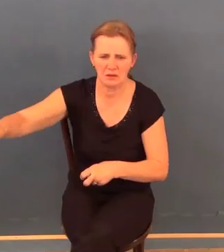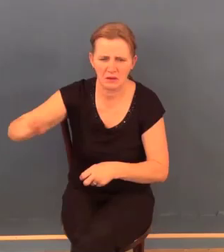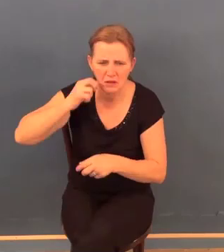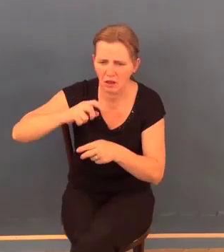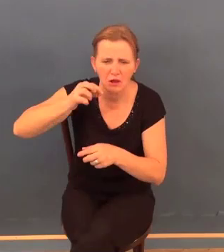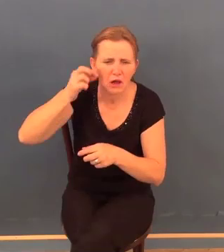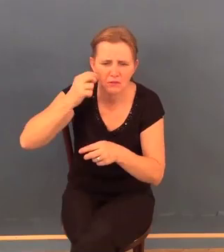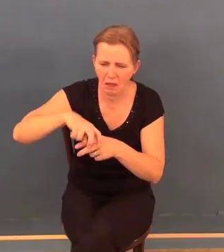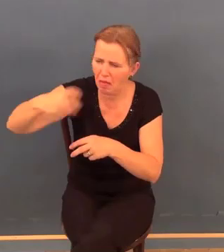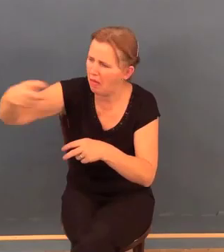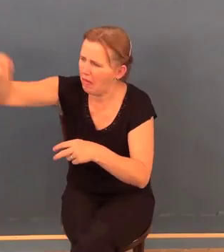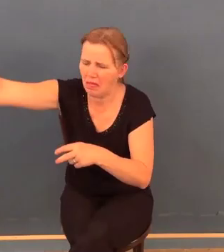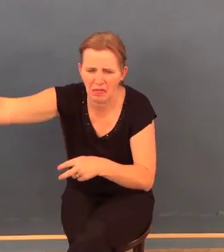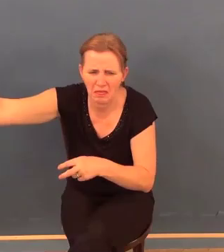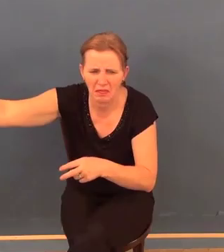Kot turla się po ziemi.